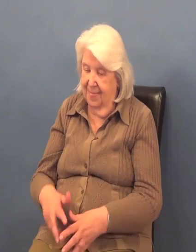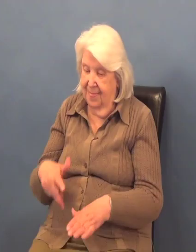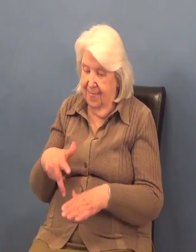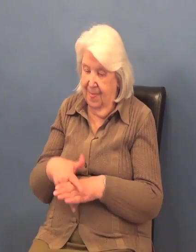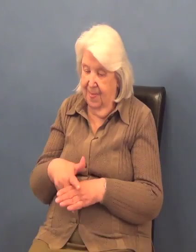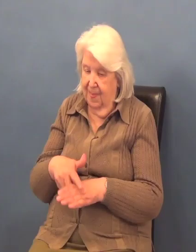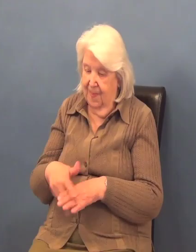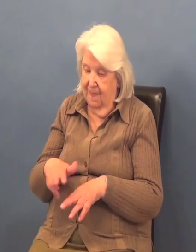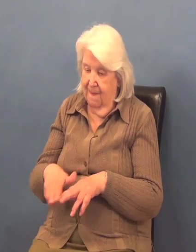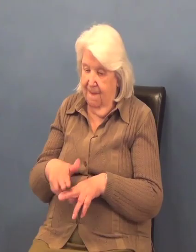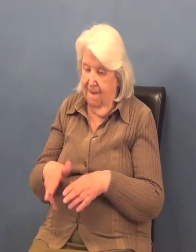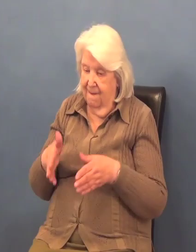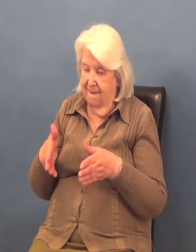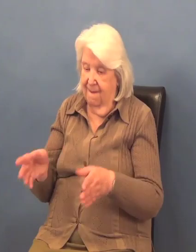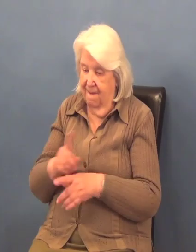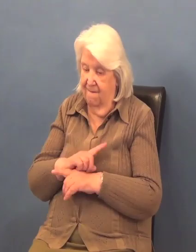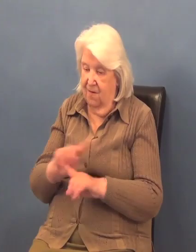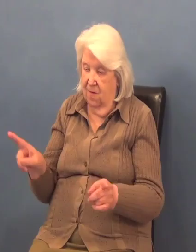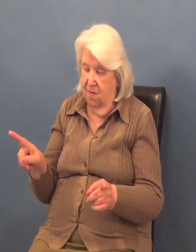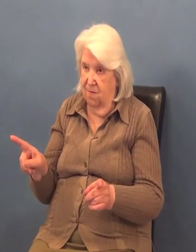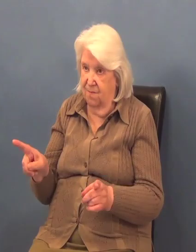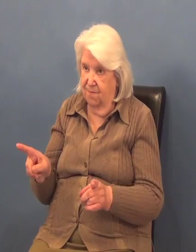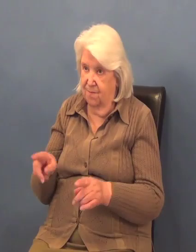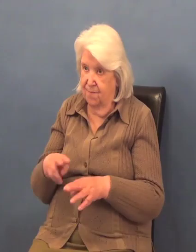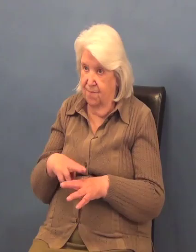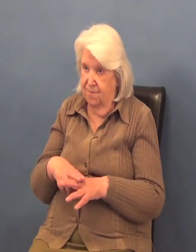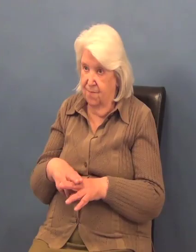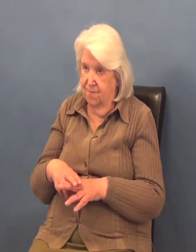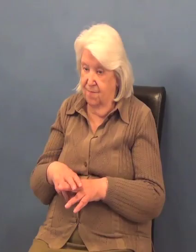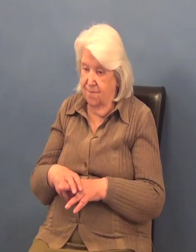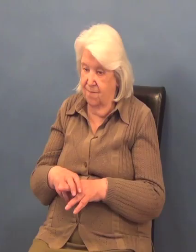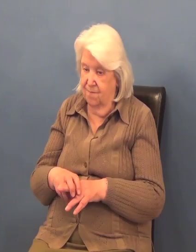Nie wolno koniom chodzić po ulicy.